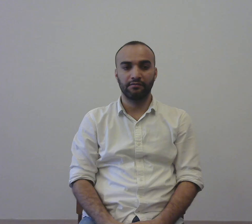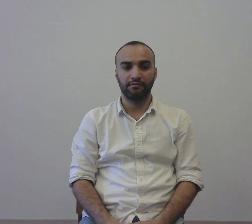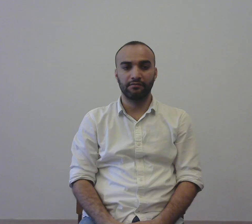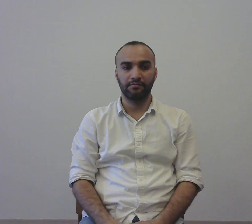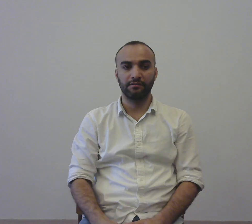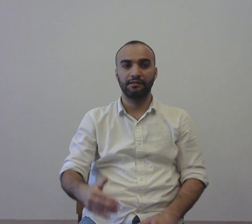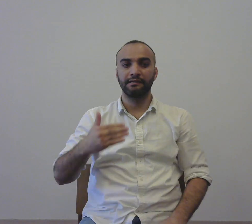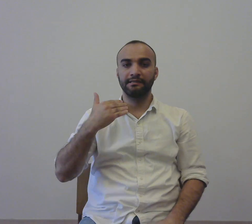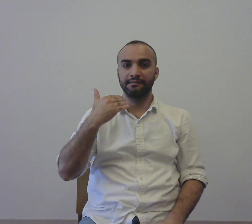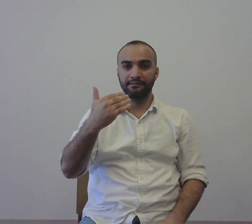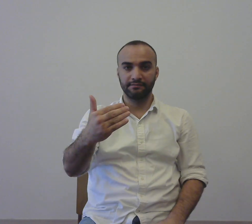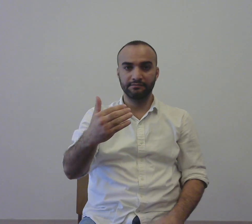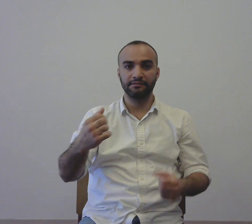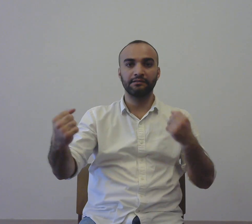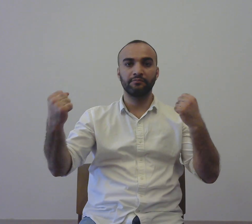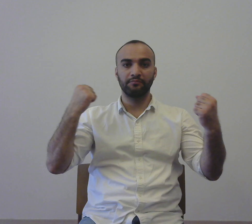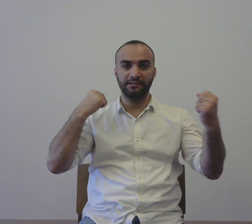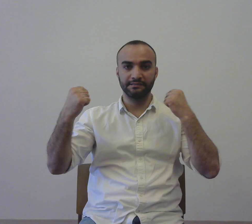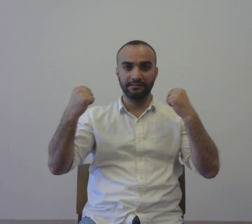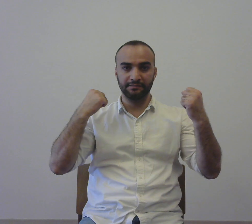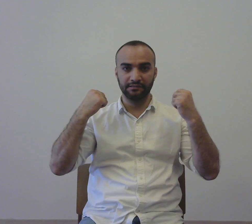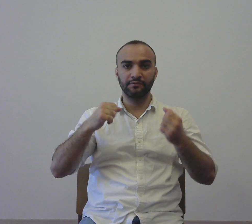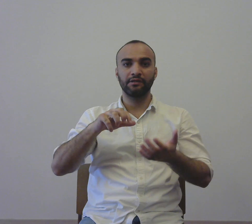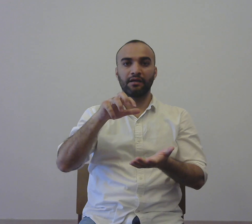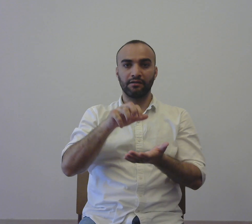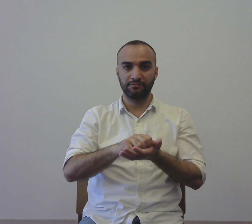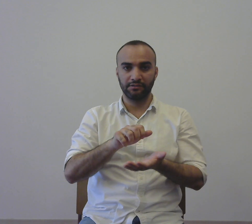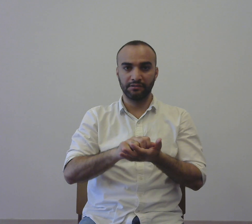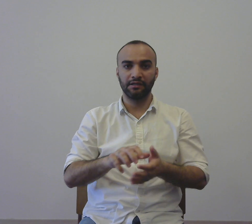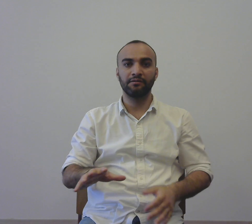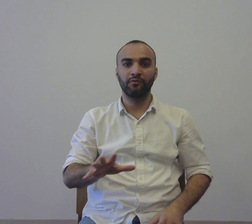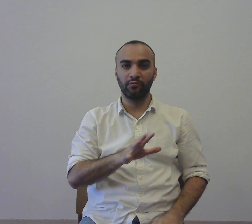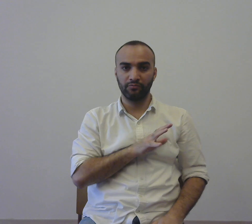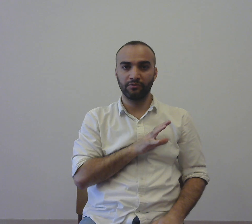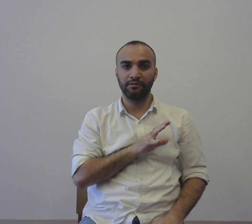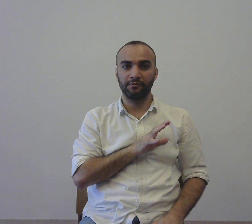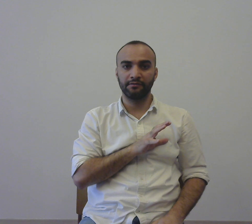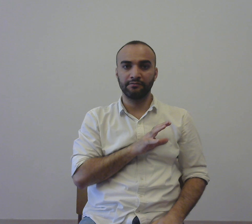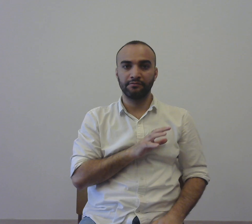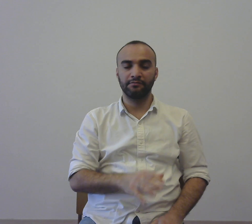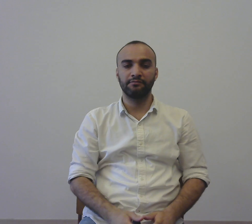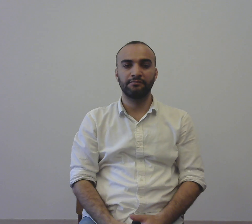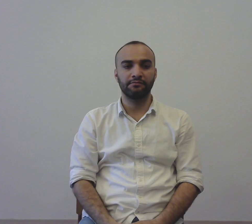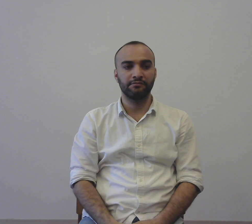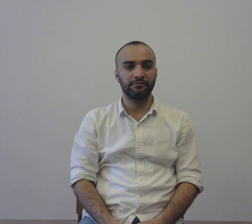Siz idmanla məşğul olursunuzmu?